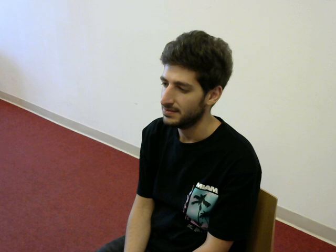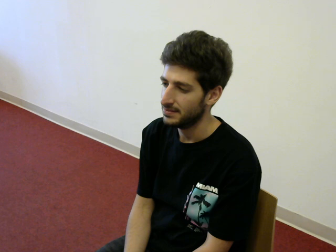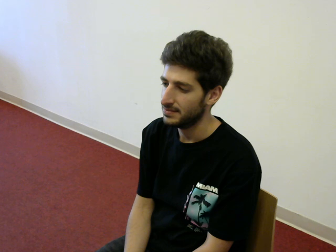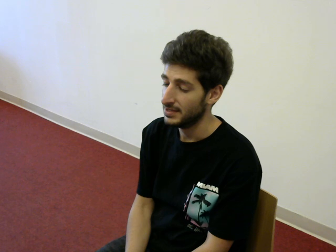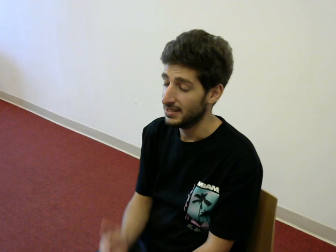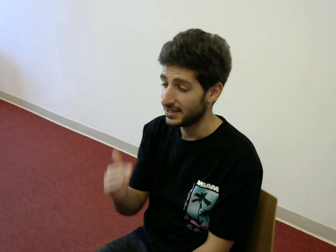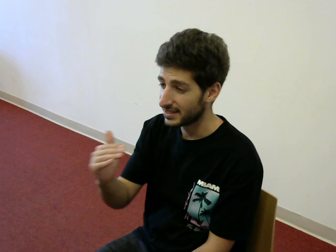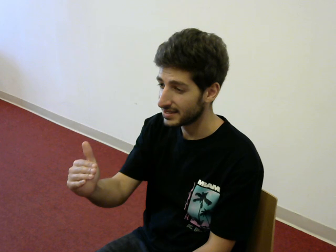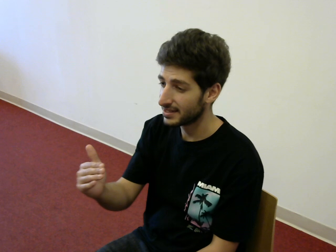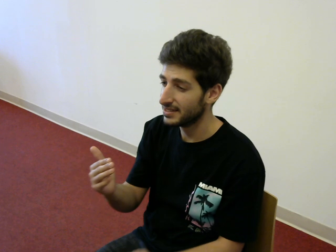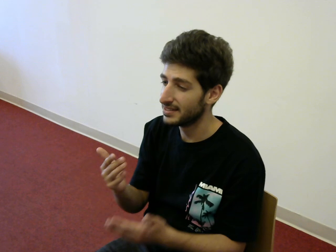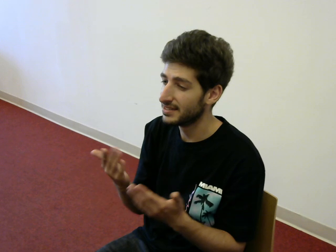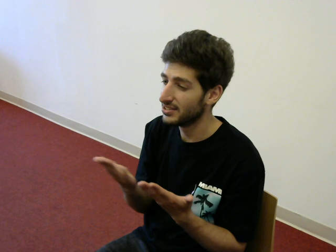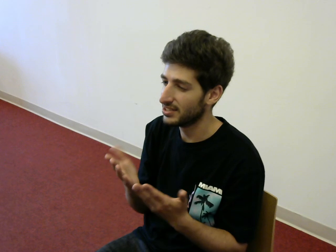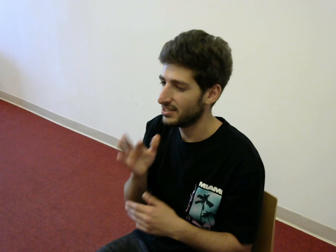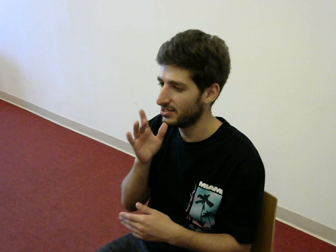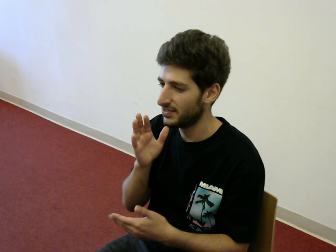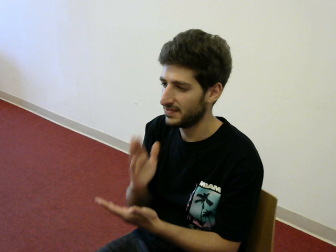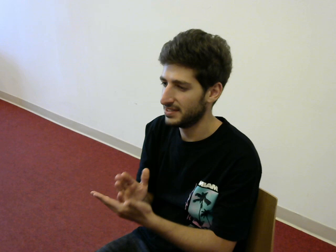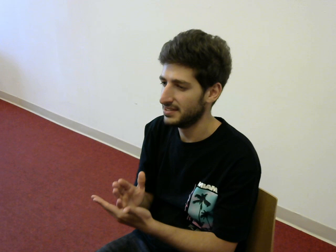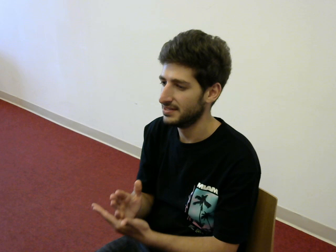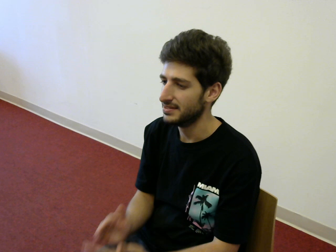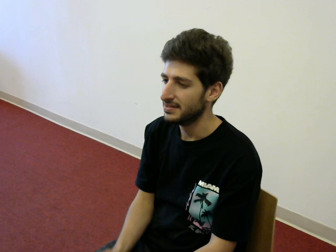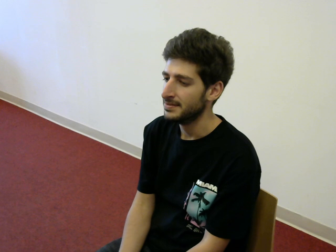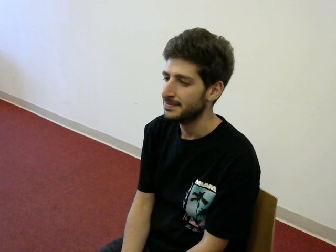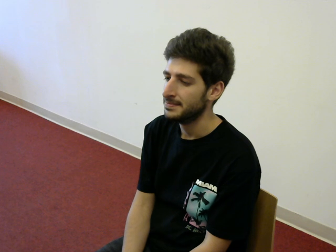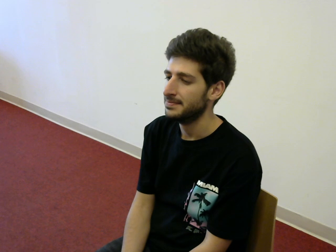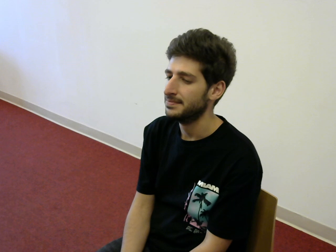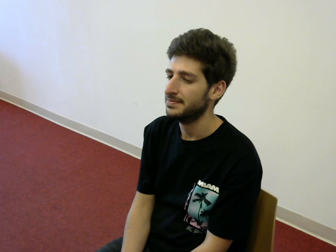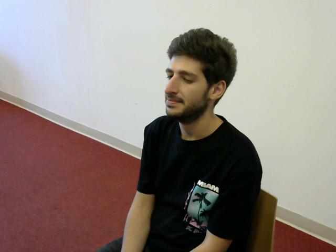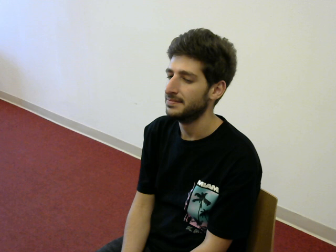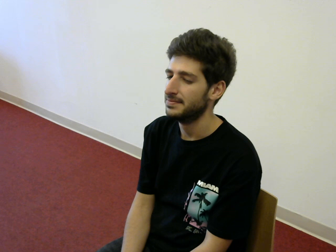Sizin neçə yaşınız var?